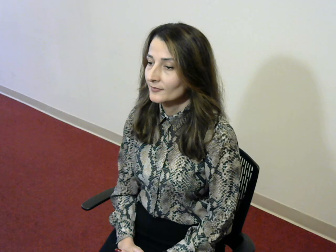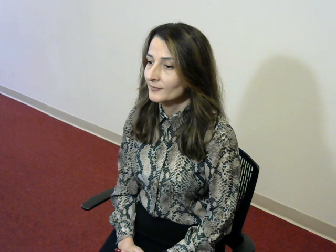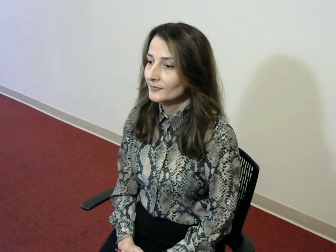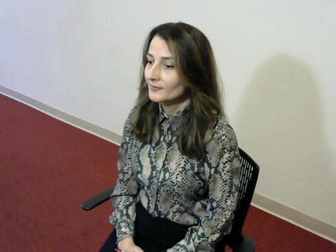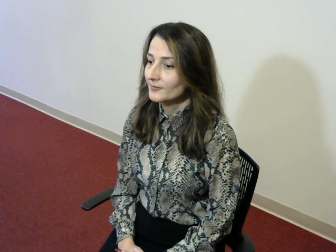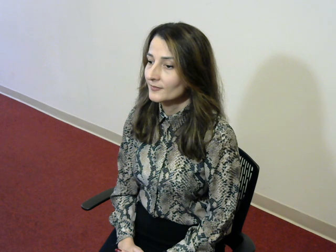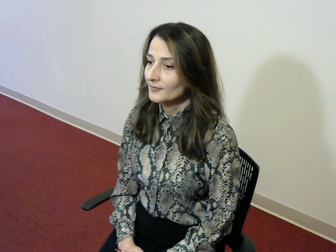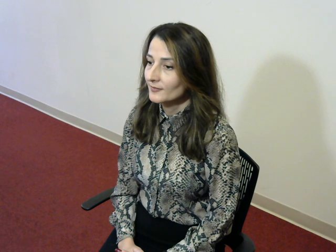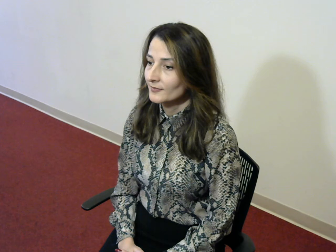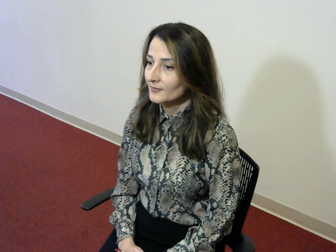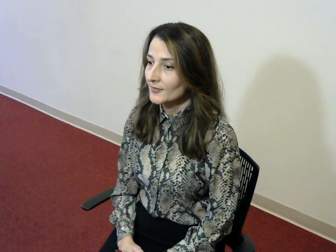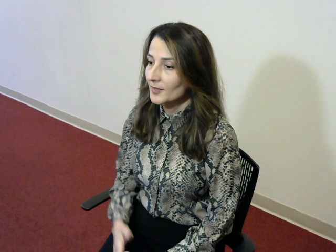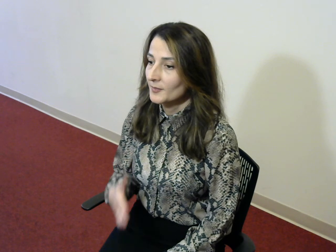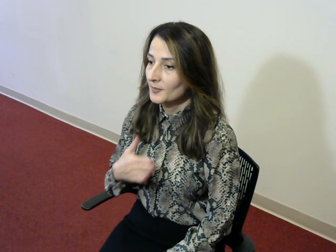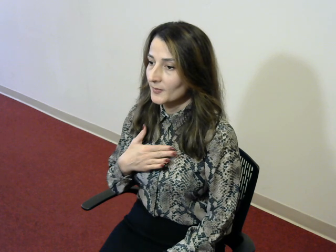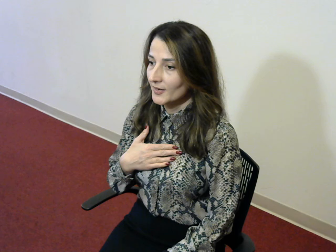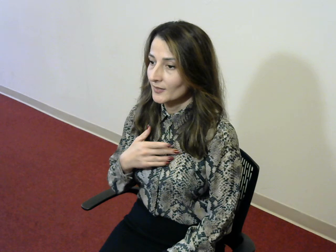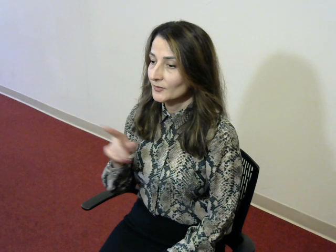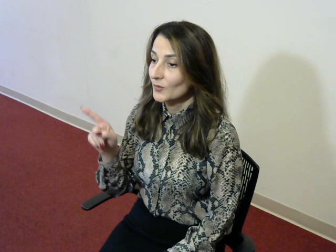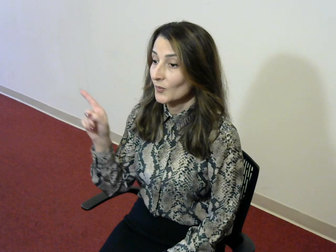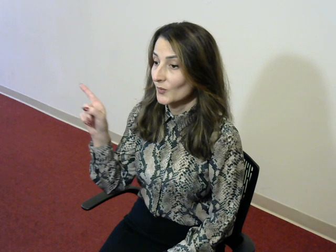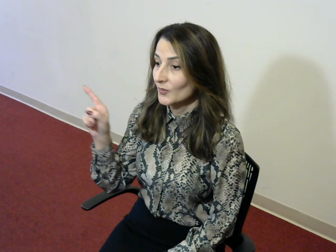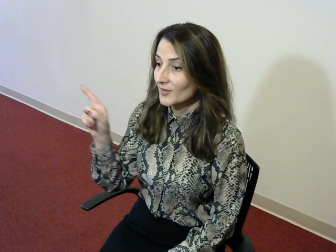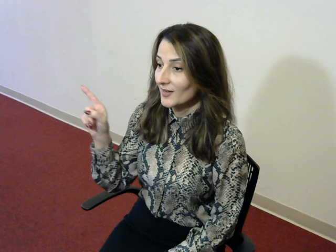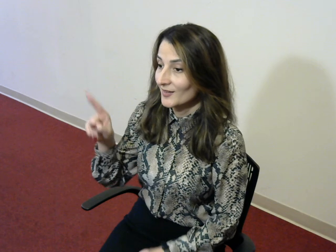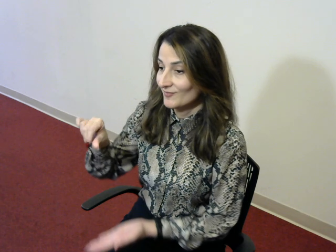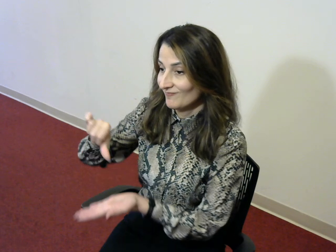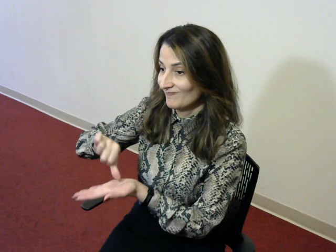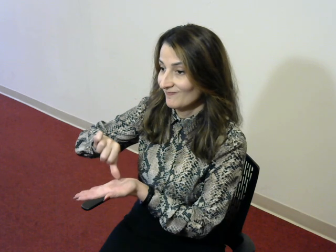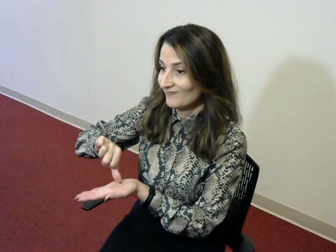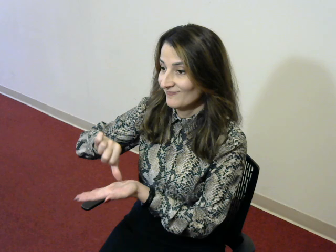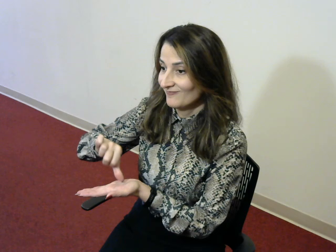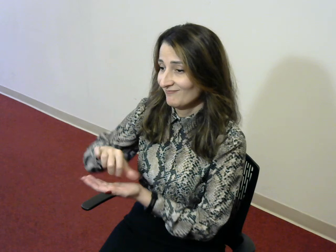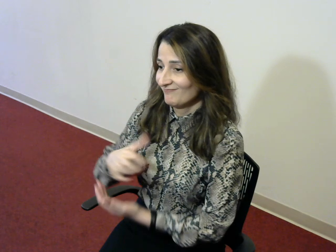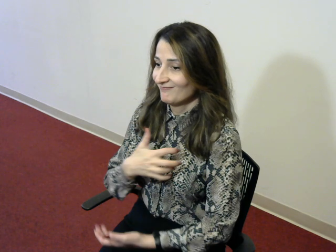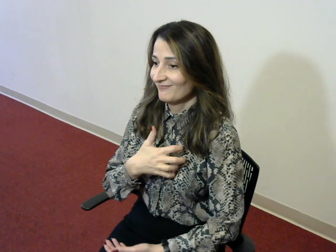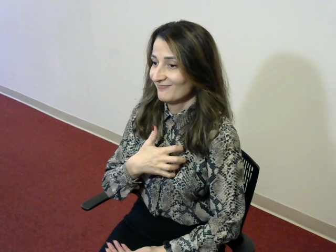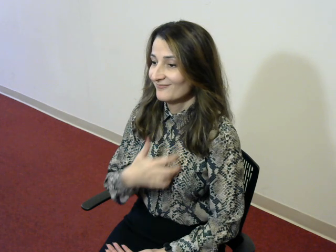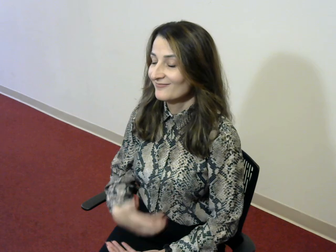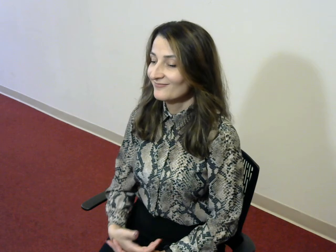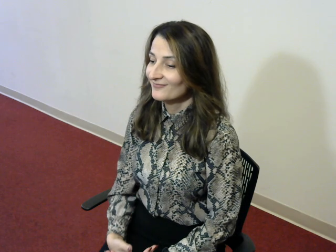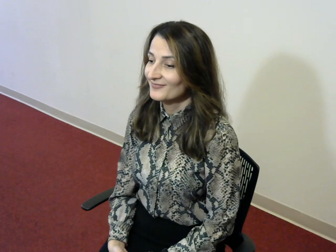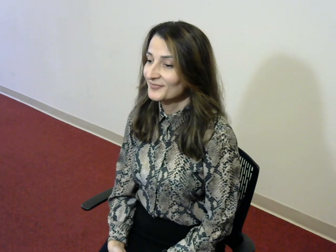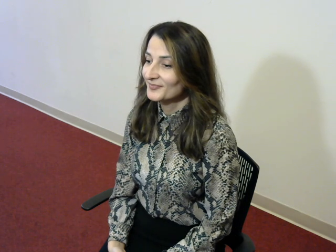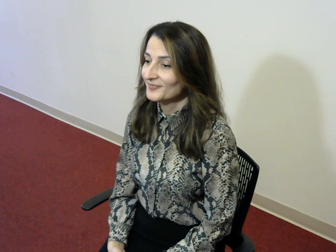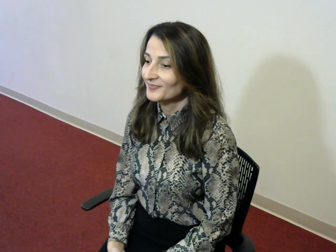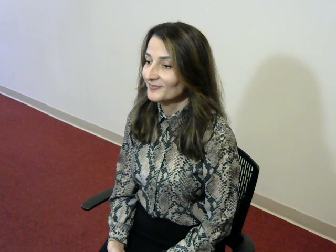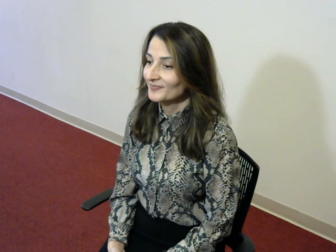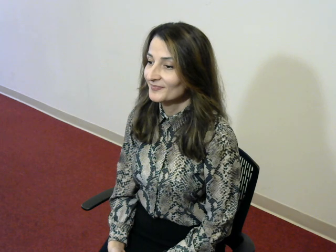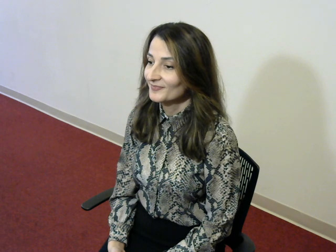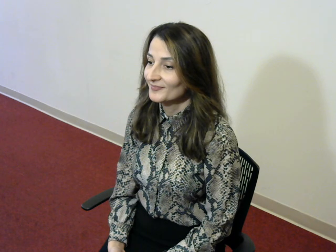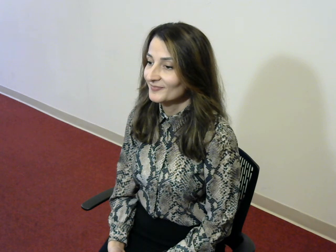Mən orda olmaq istəyərdim